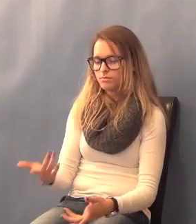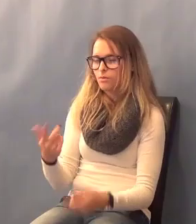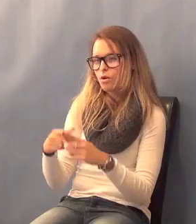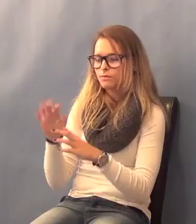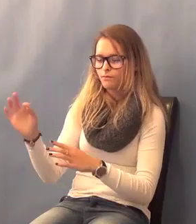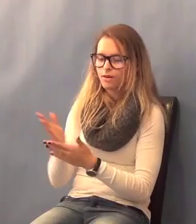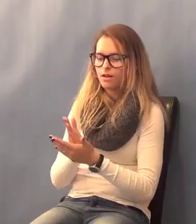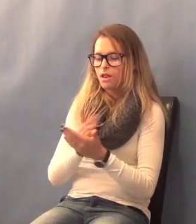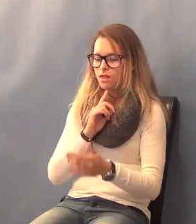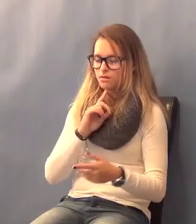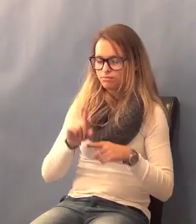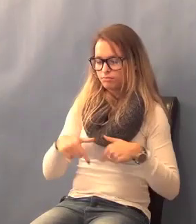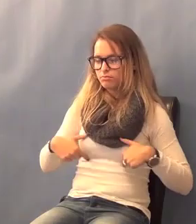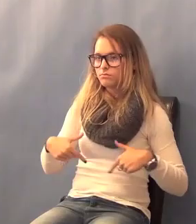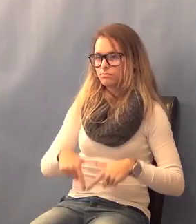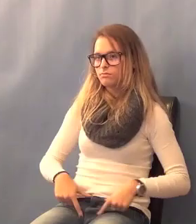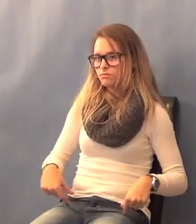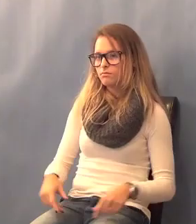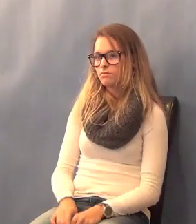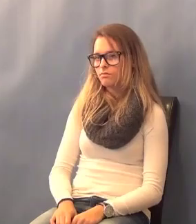To zależy od wiary, religii, czy nie wolno w stroju kąpielowym.